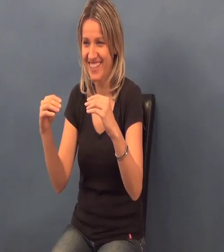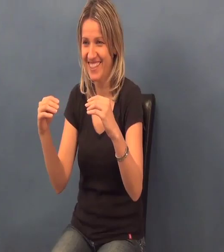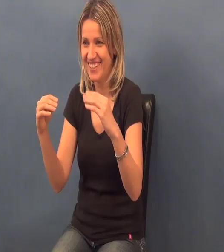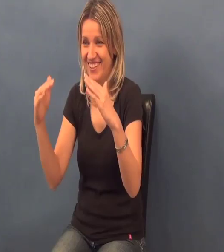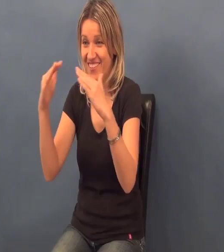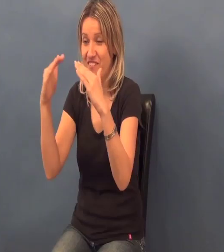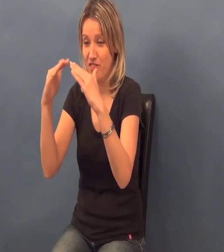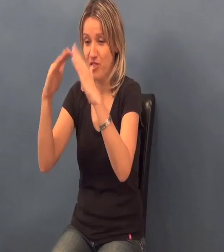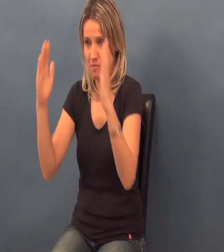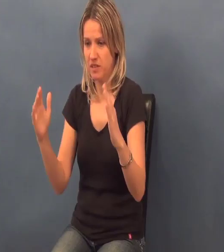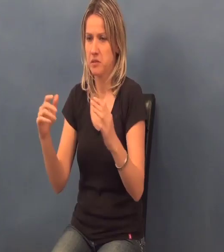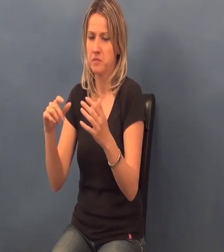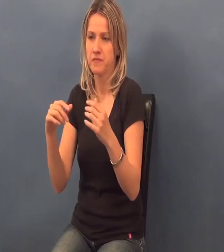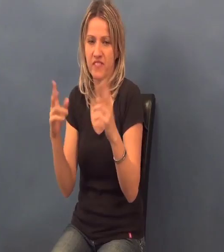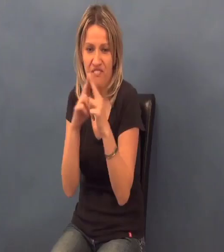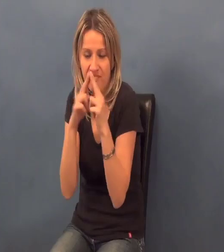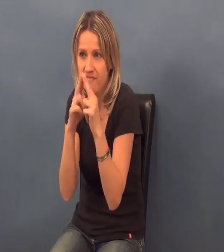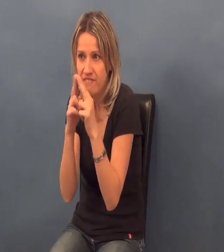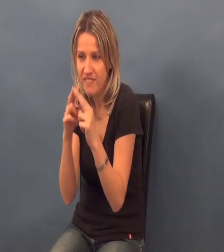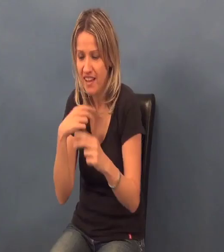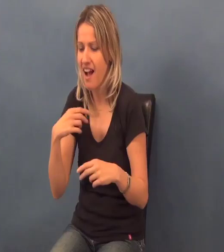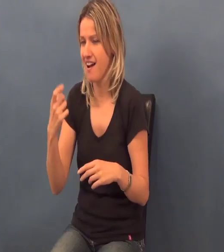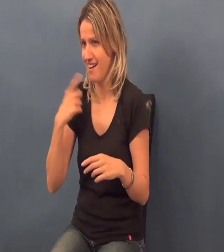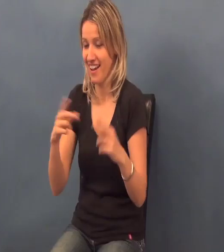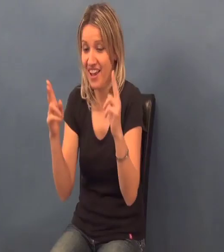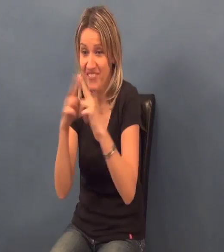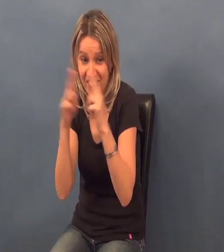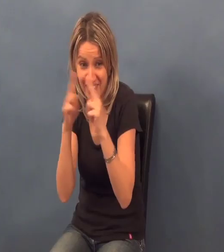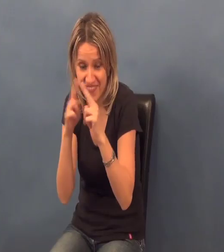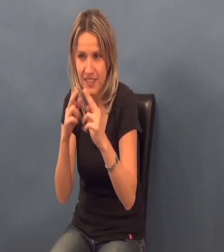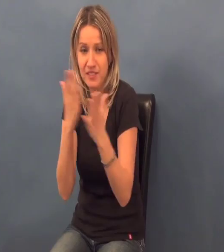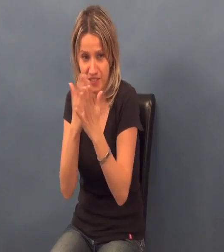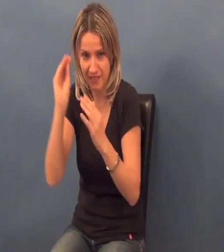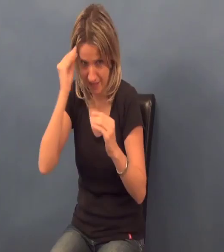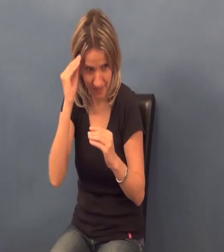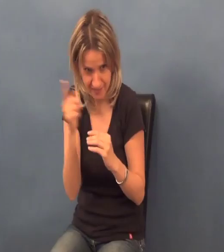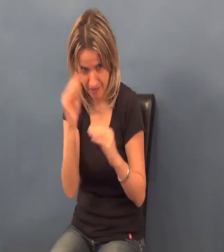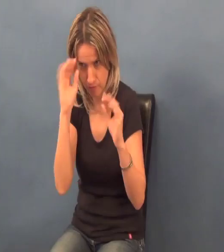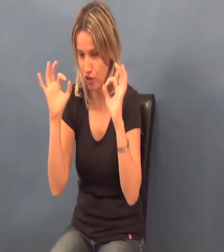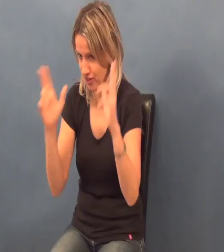Są w domu i namawiają się. Namówili się i będą wiedzieć. Umawiają się, zgadzają się, zapamiętują. To koniec.